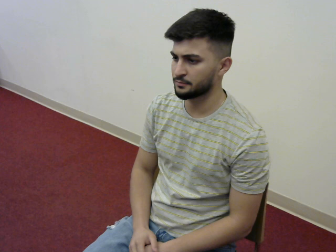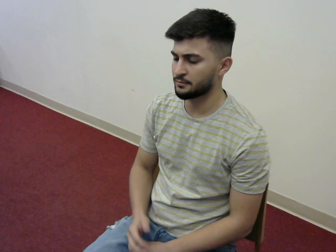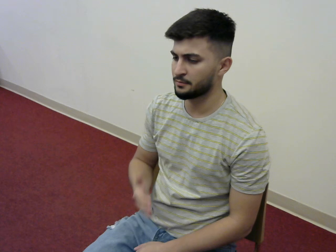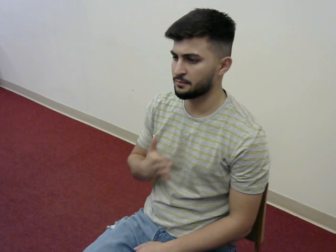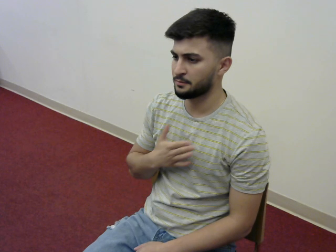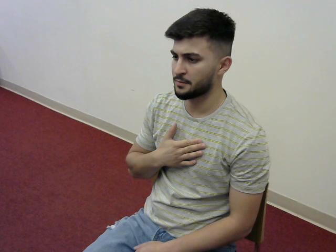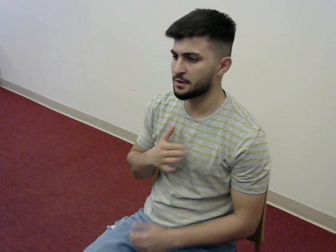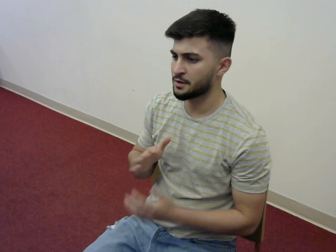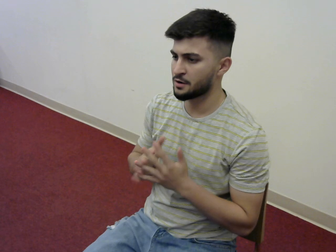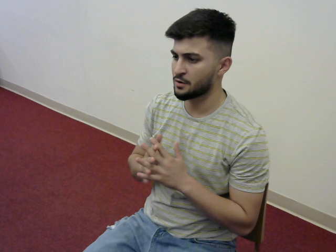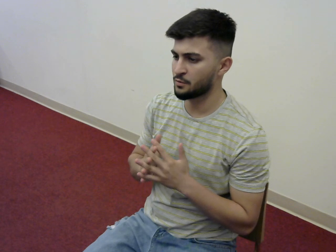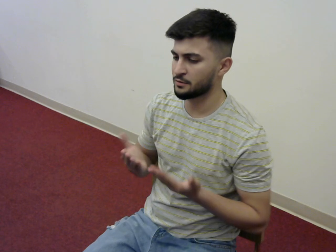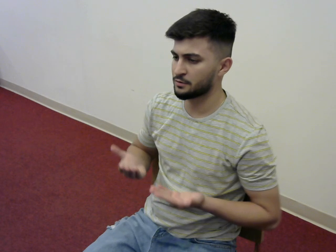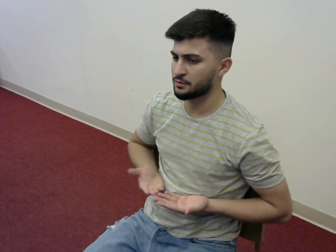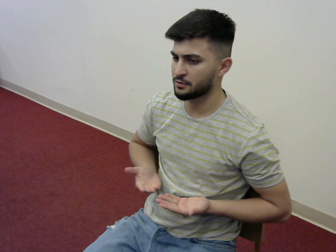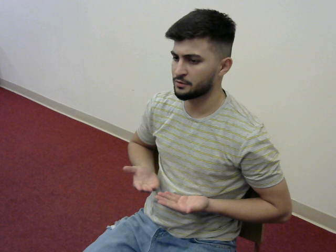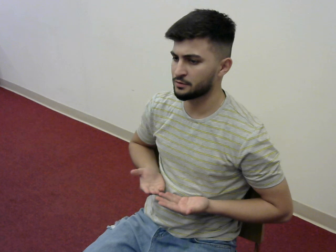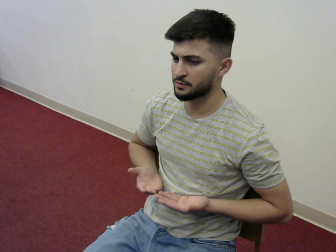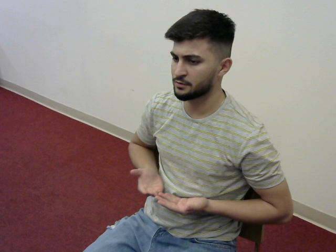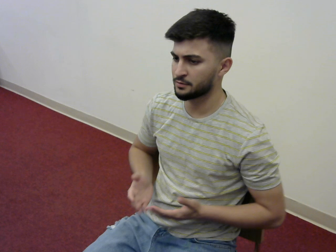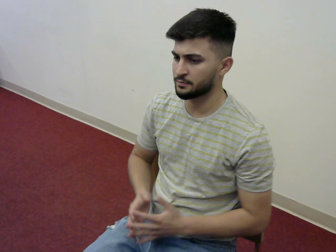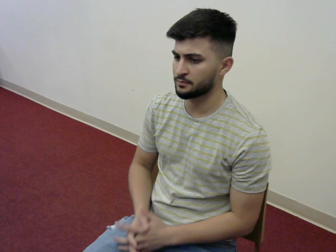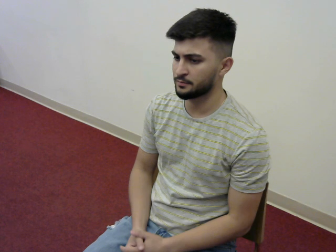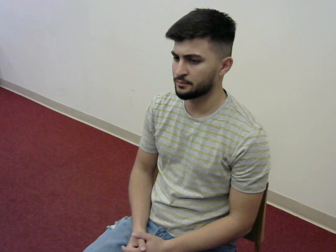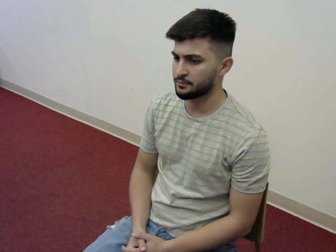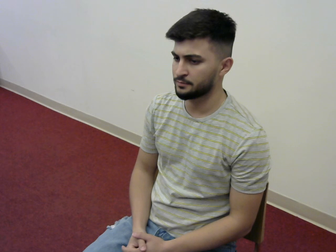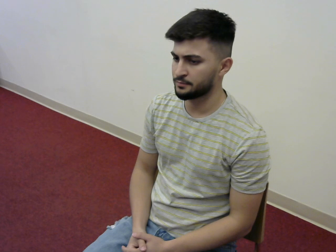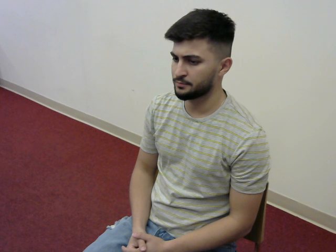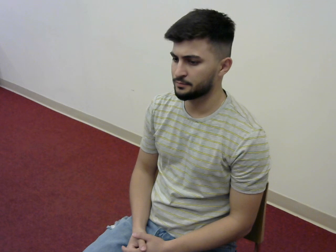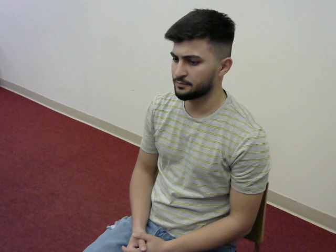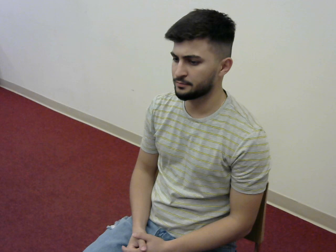Mən rayonda yaşayıram